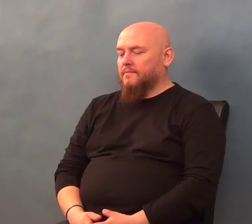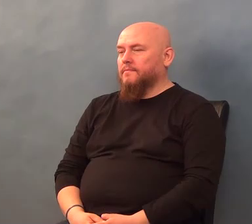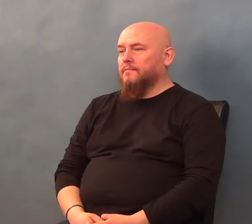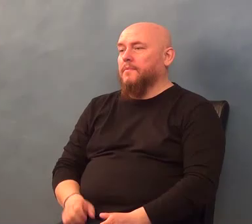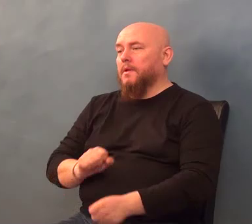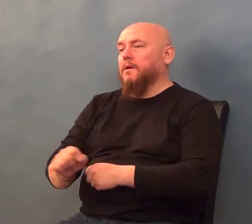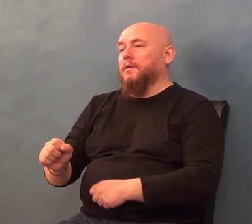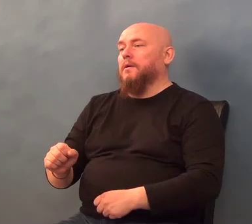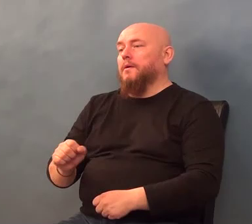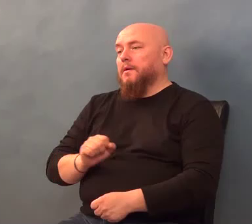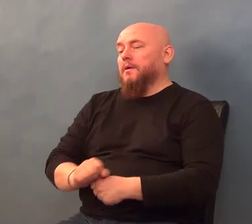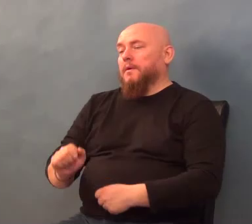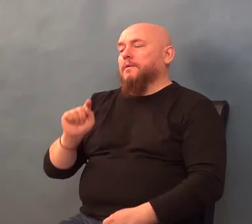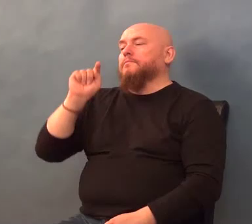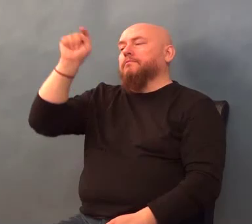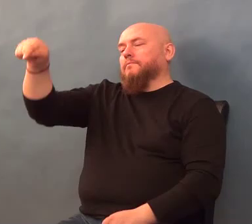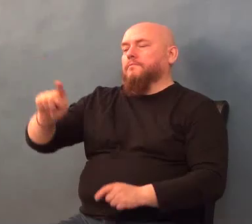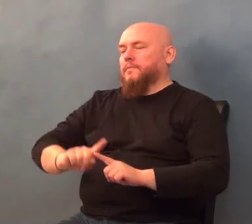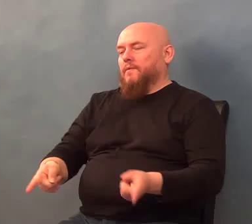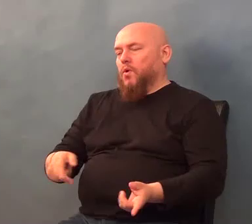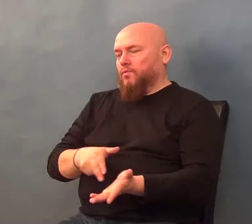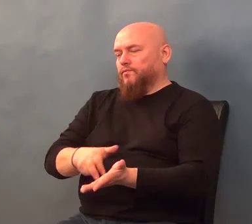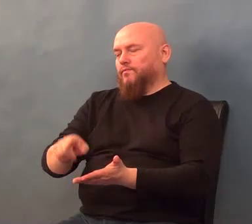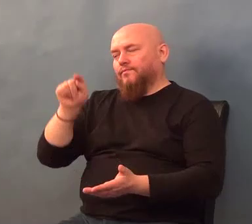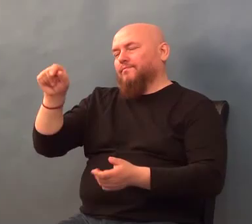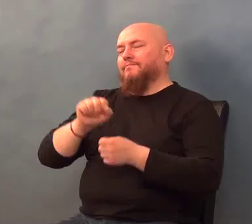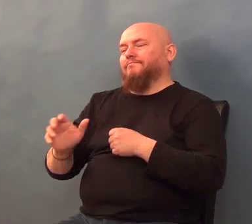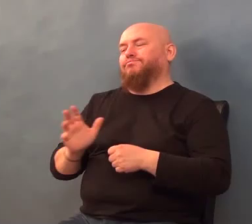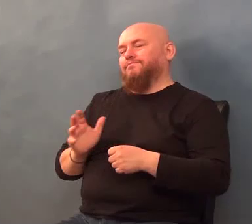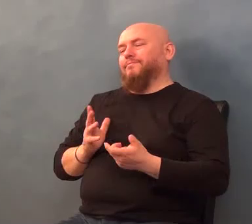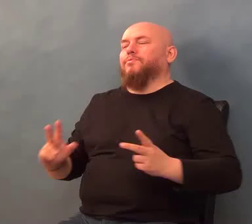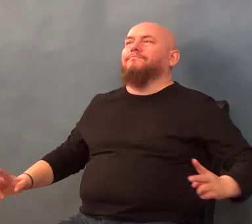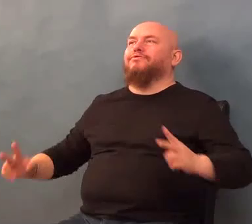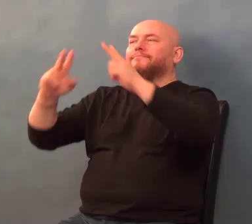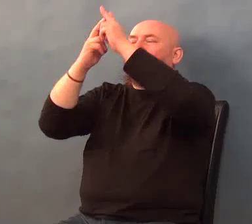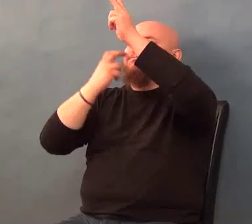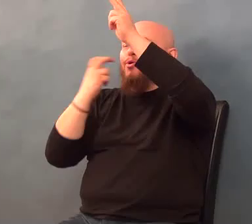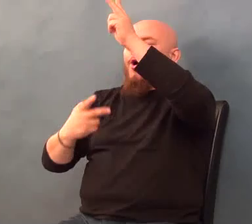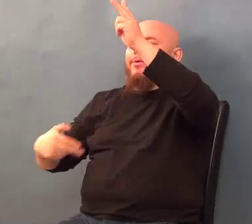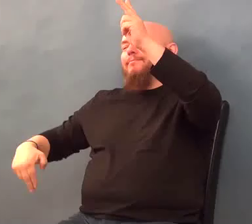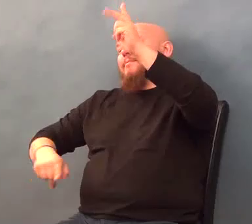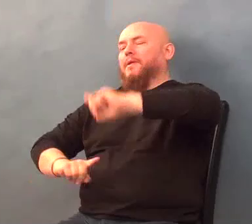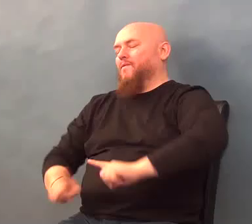Po drugiej stronie jest elektryczna konstrukcja wspierająca i nie wolno tam wchodzić, ponieważ jest niebezpiecznie.